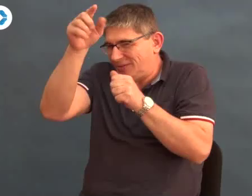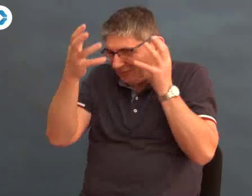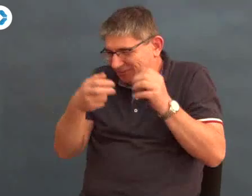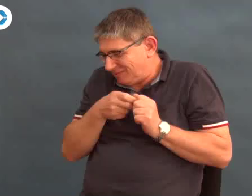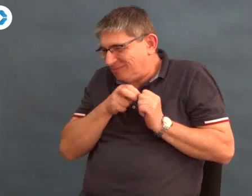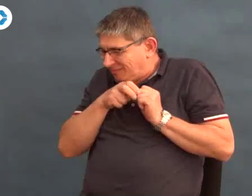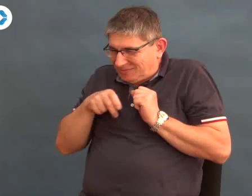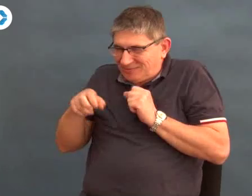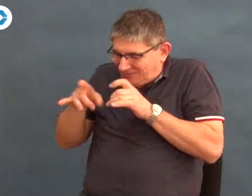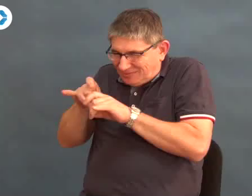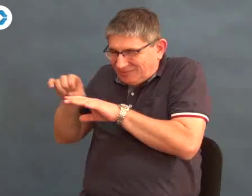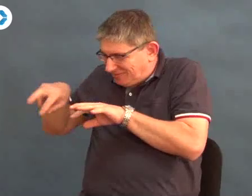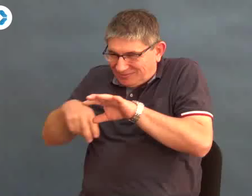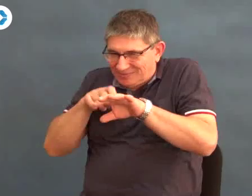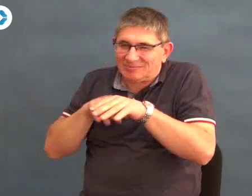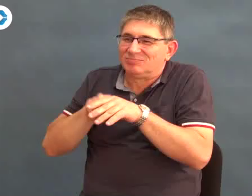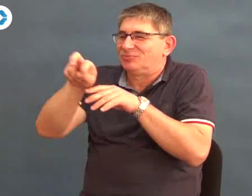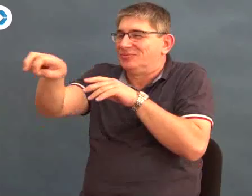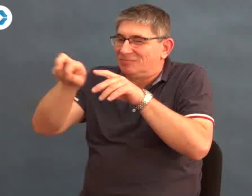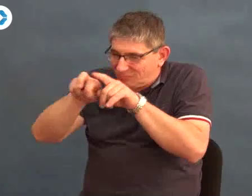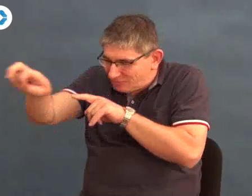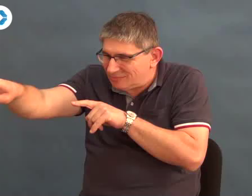Idzie tam, biegnie, wchodzi do budynku naprzeciwko.